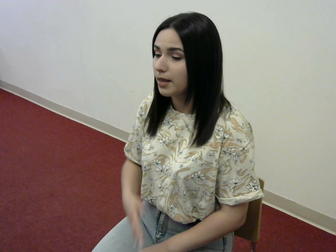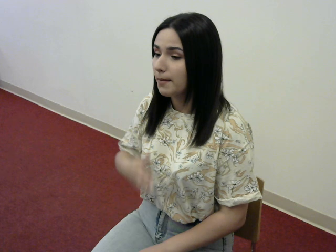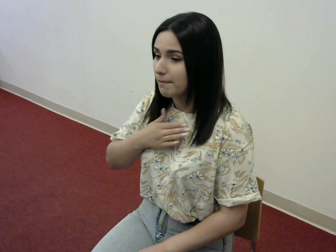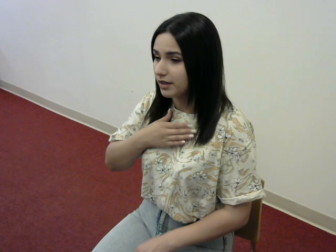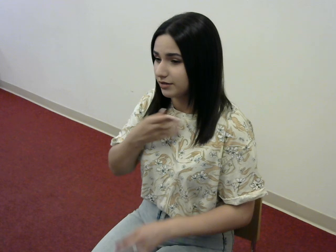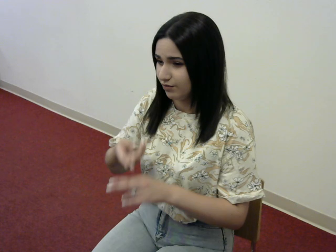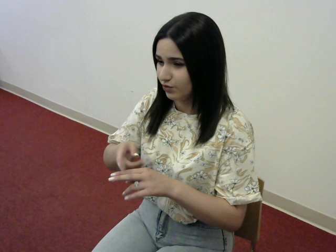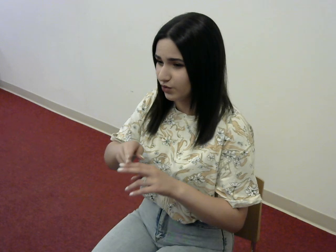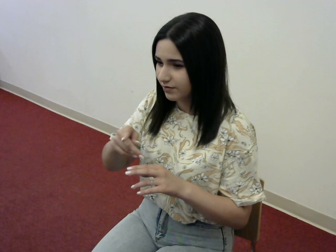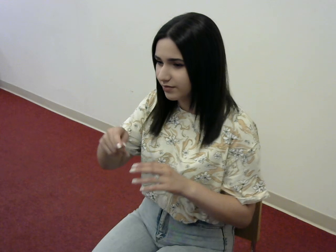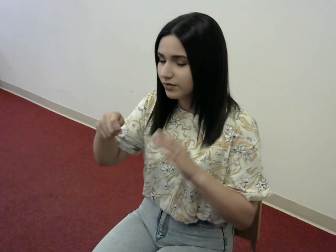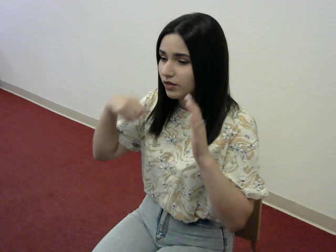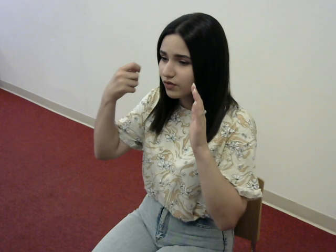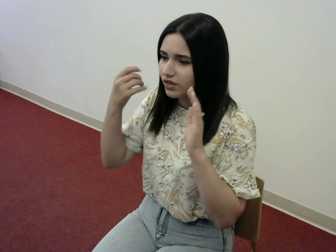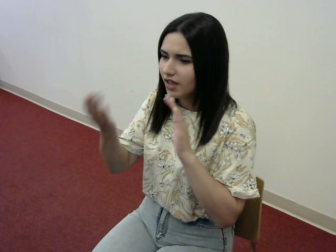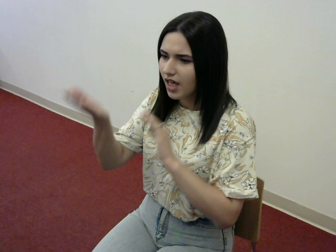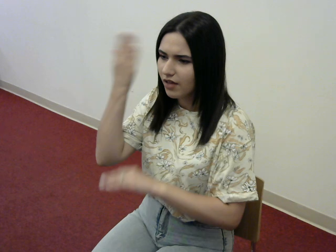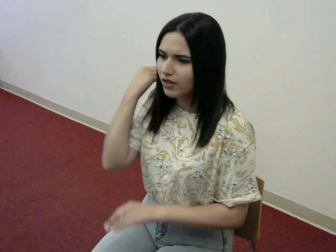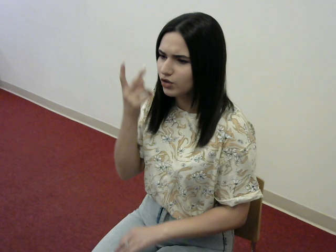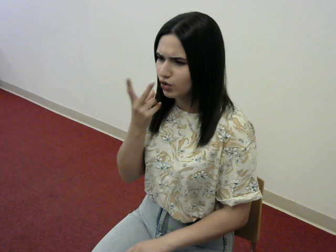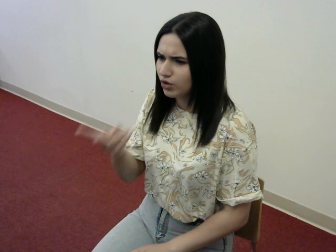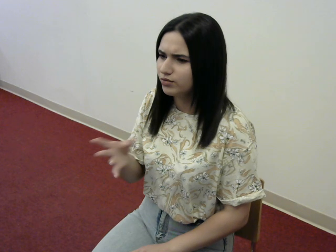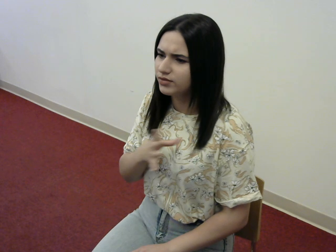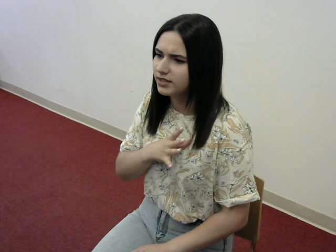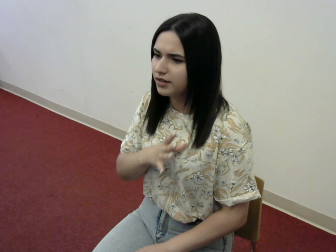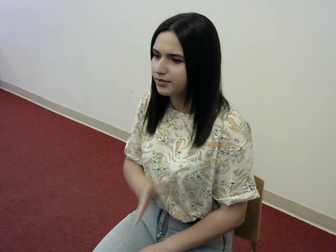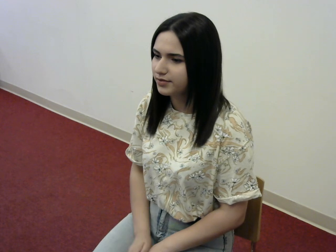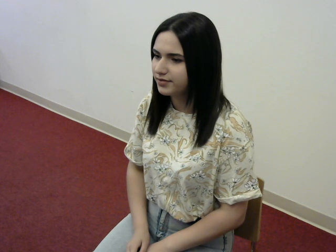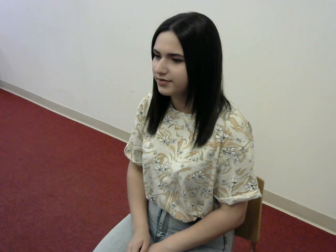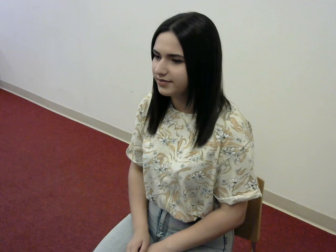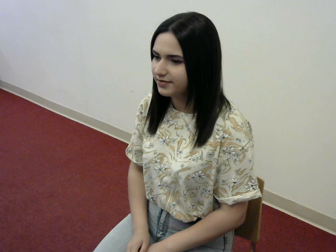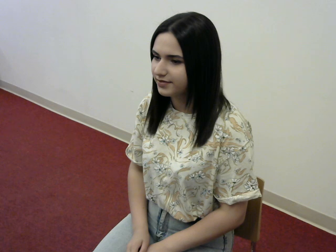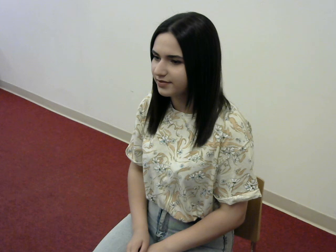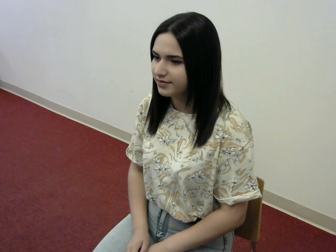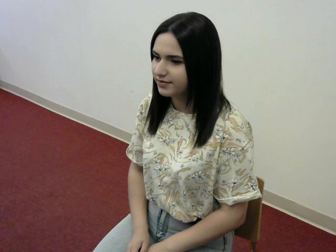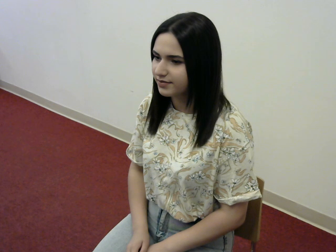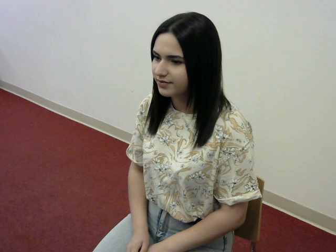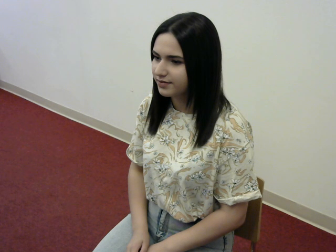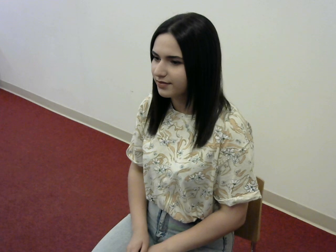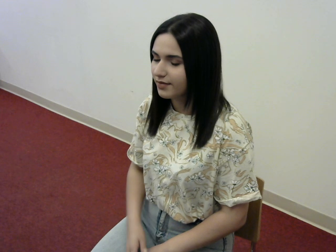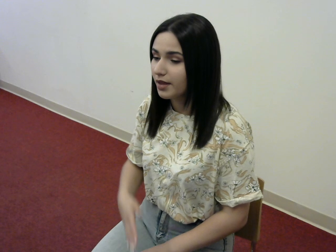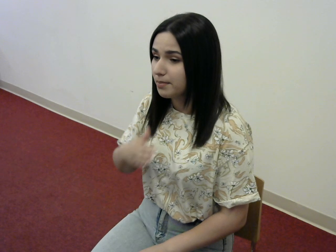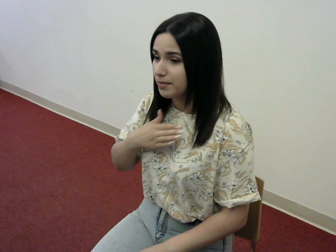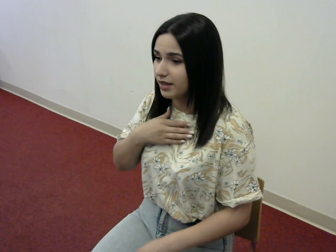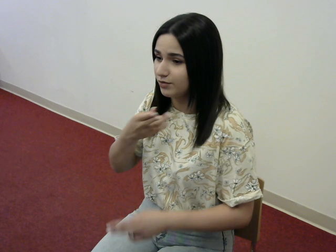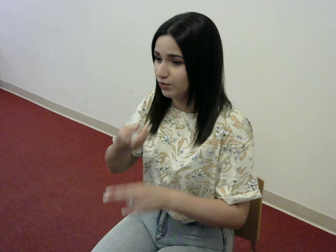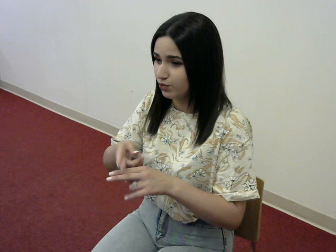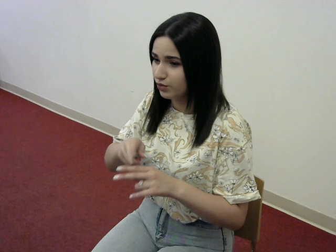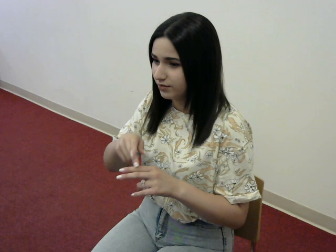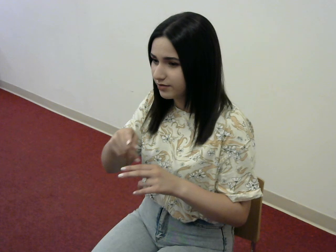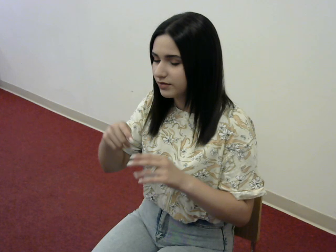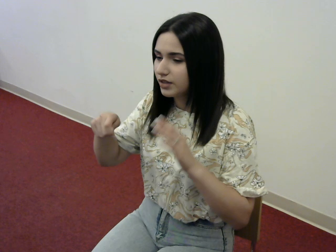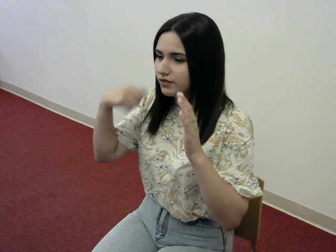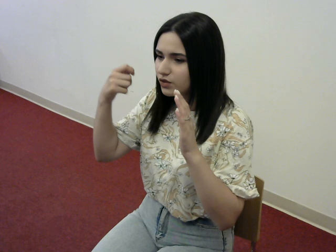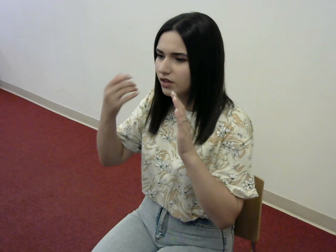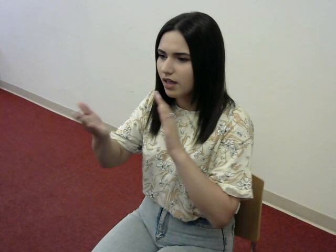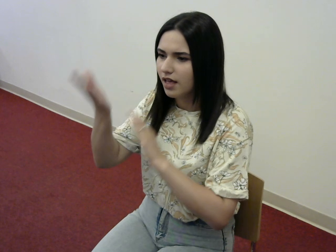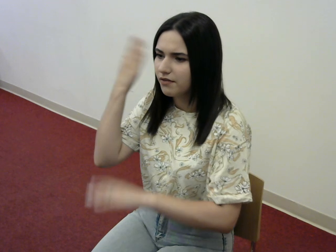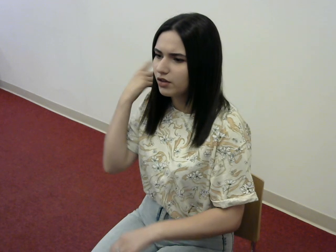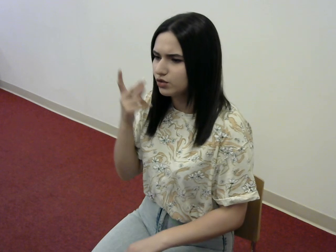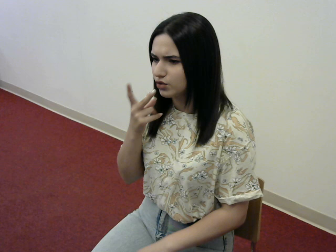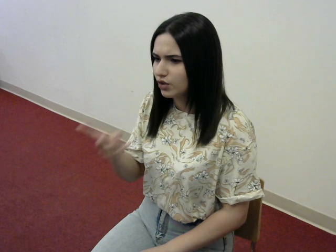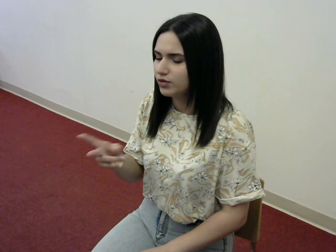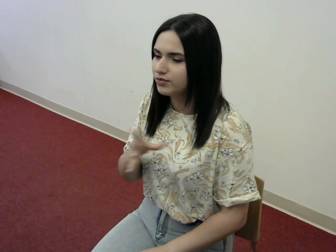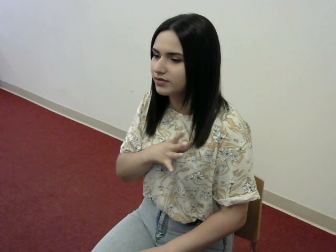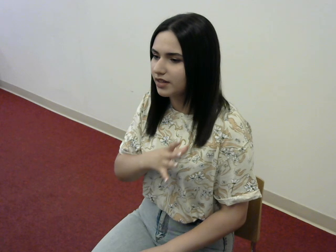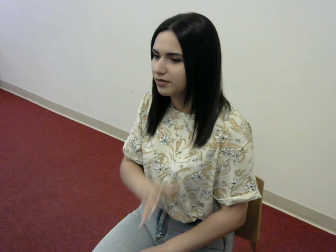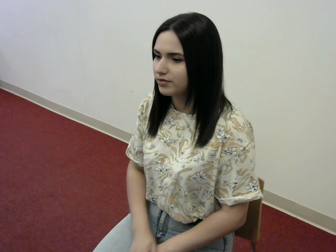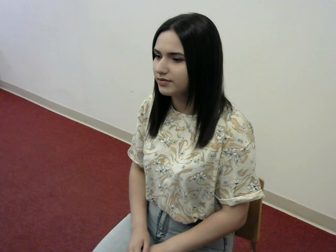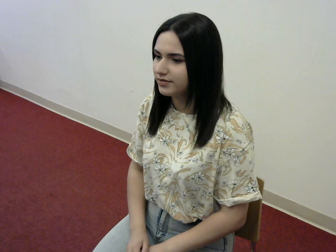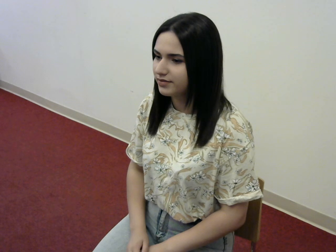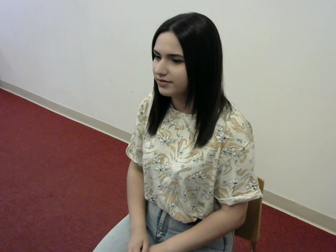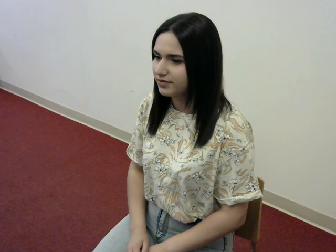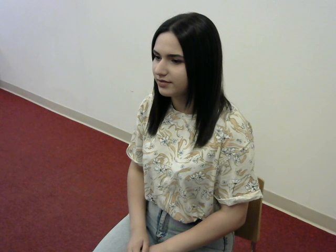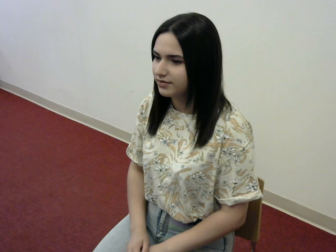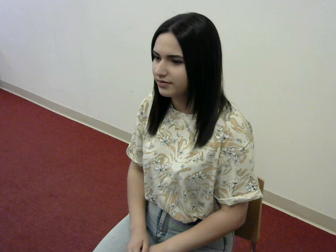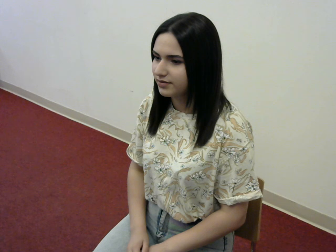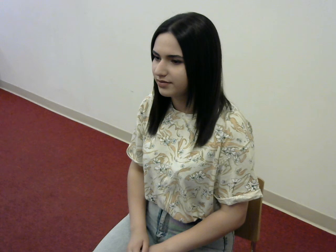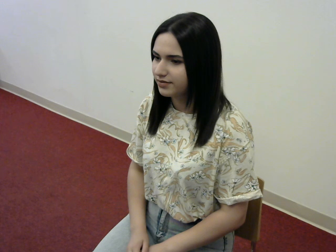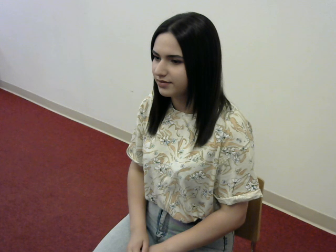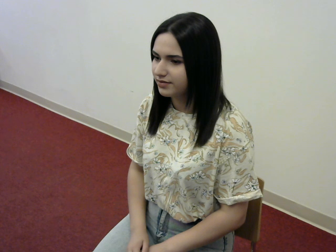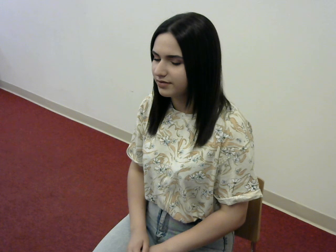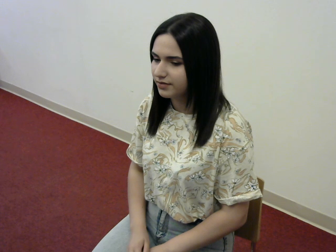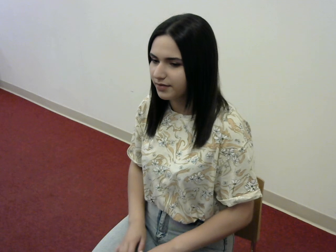Mən bu videonu daha əvvəl görmüşəm